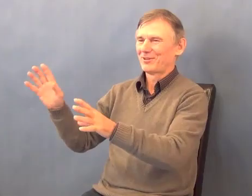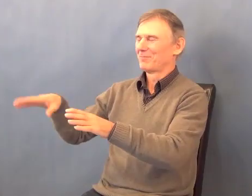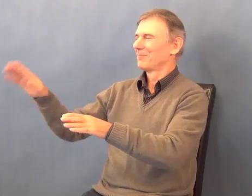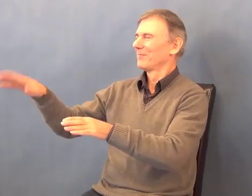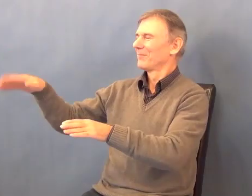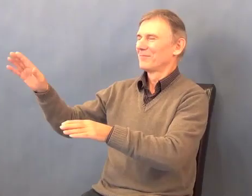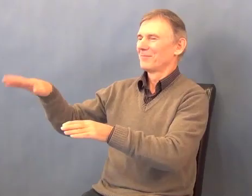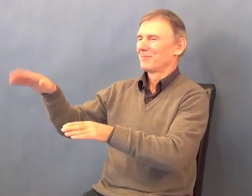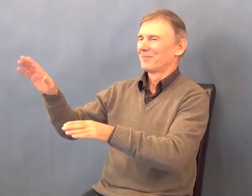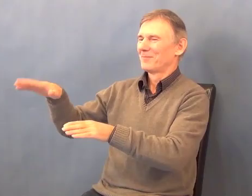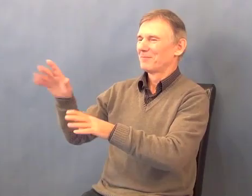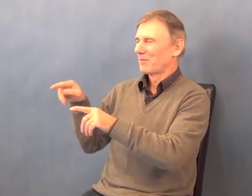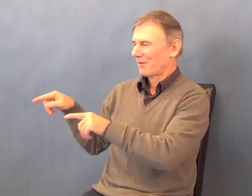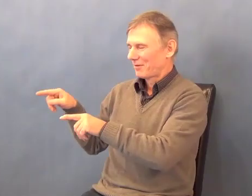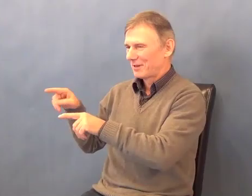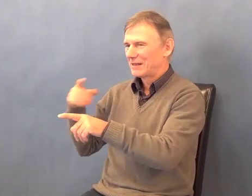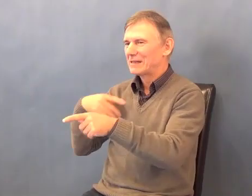Potem, słuchaj.